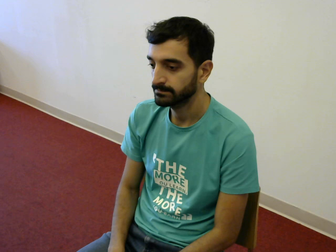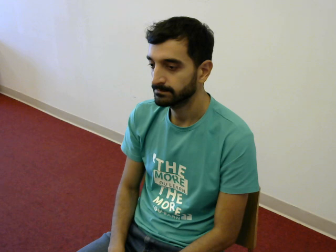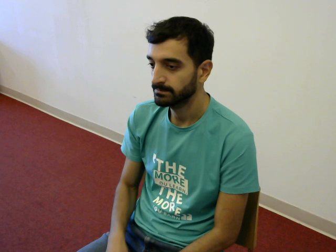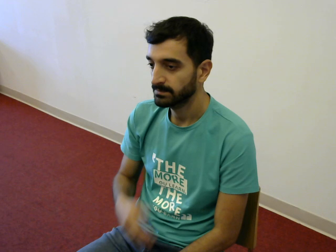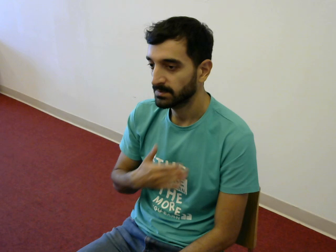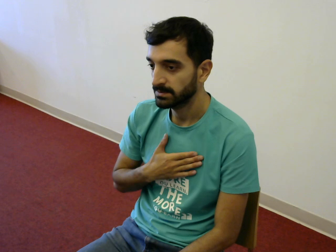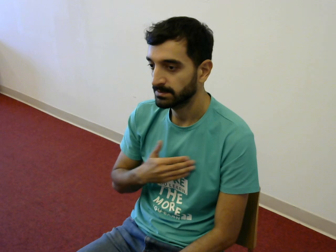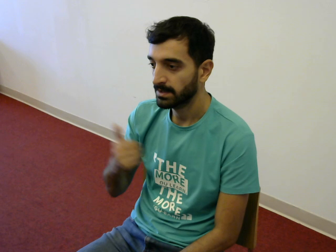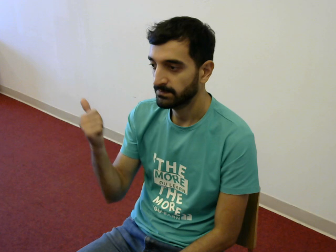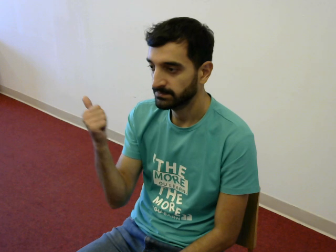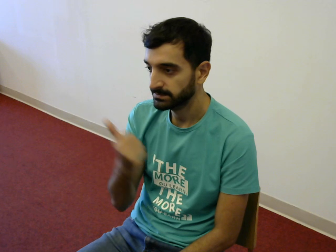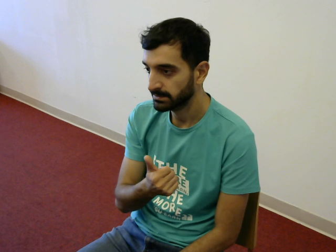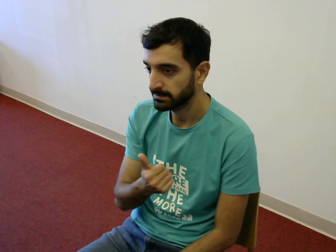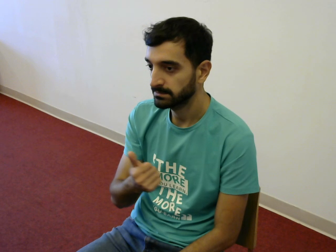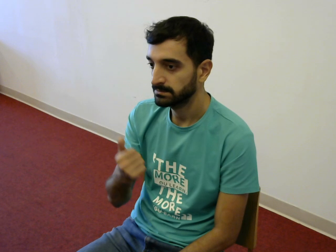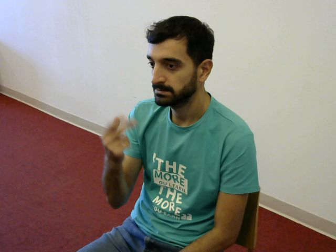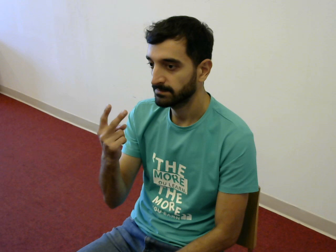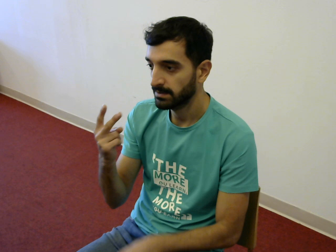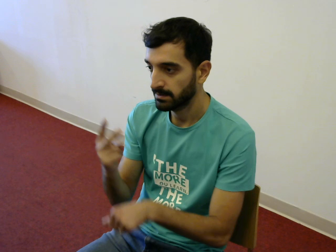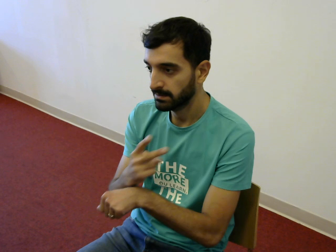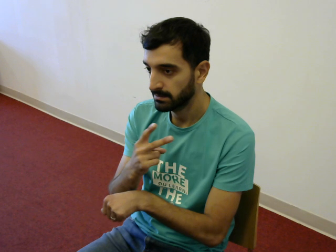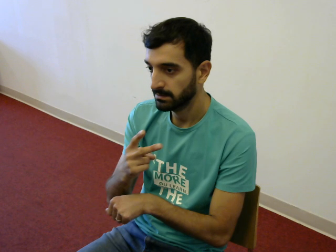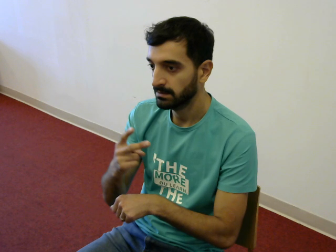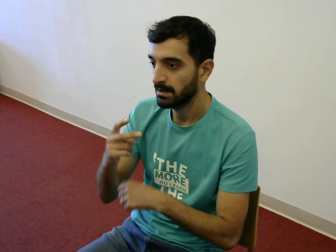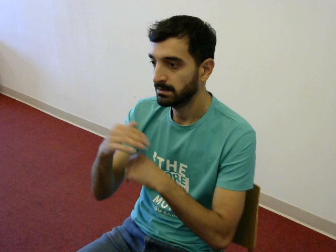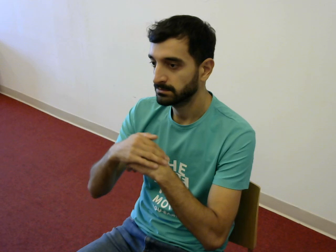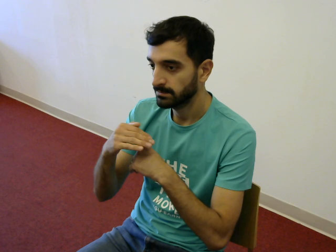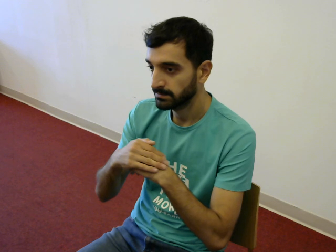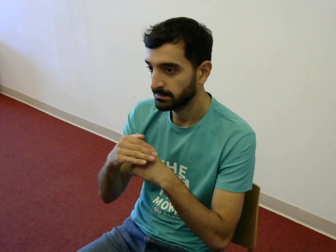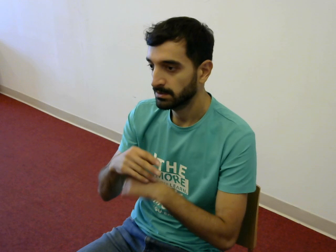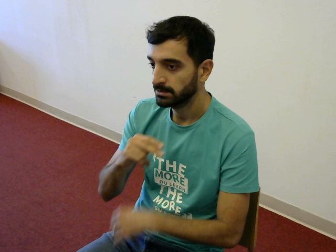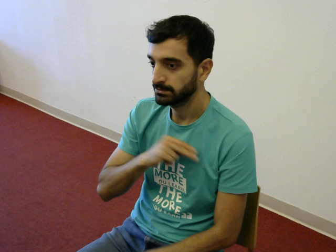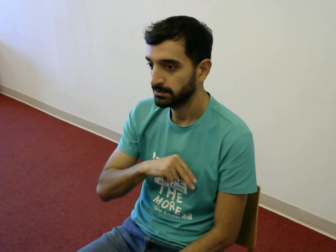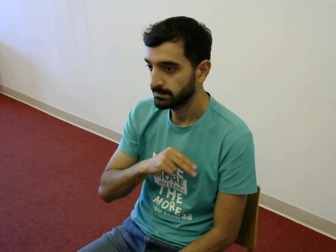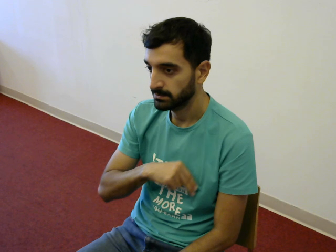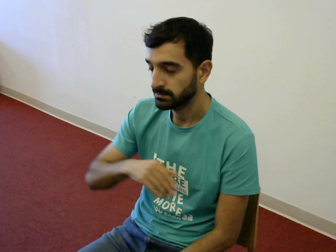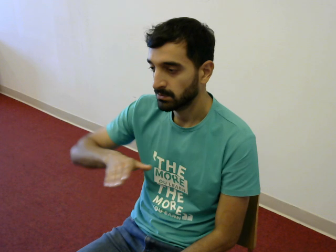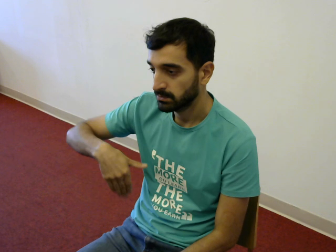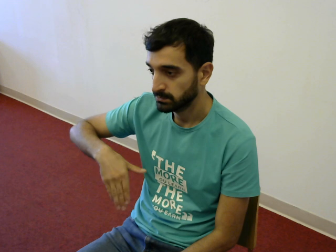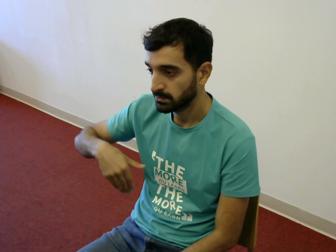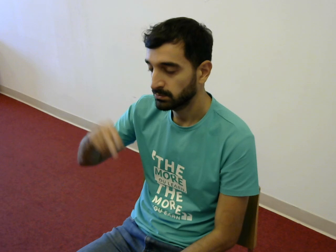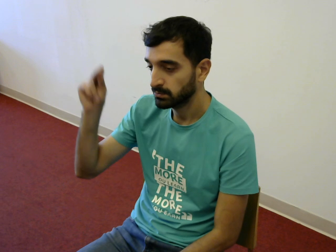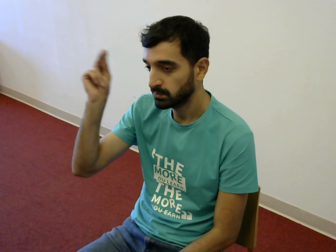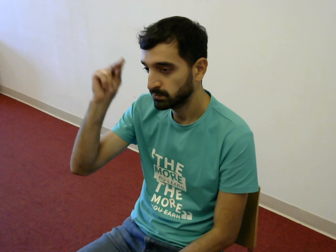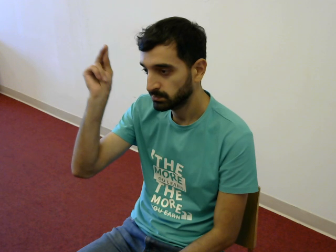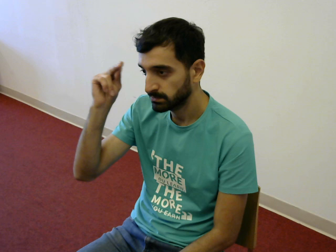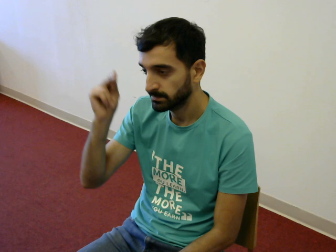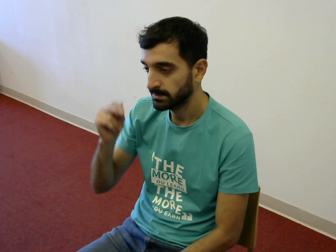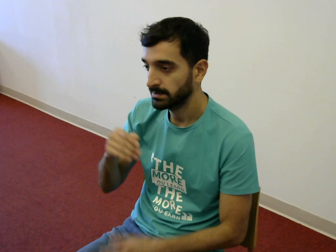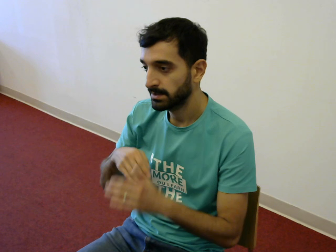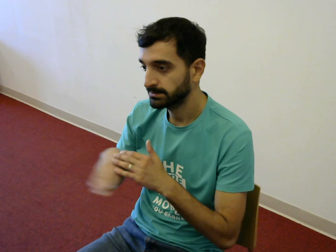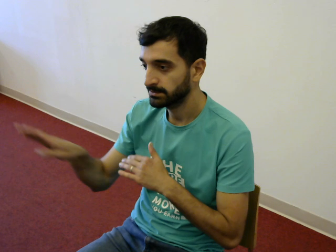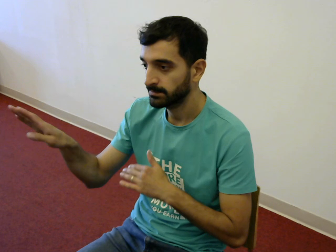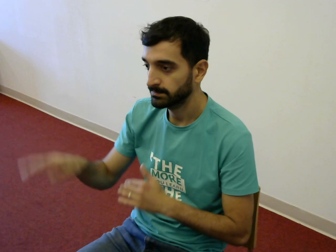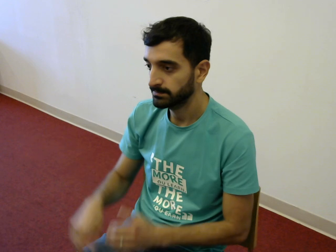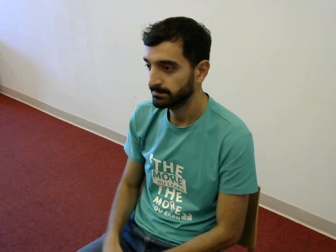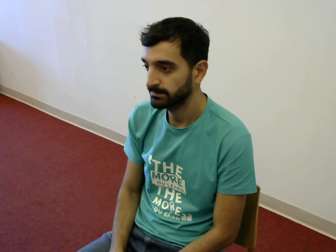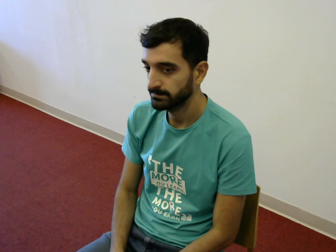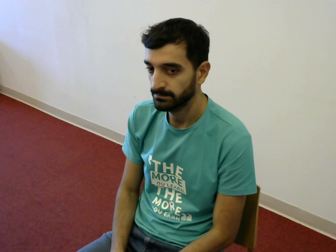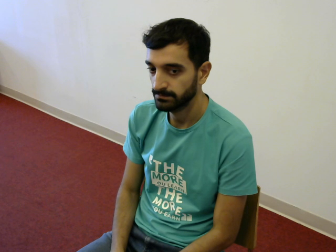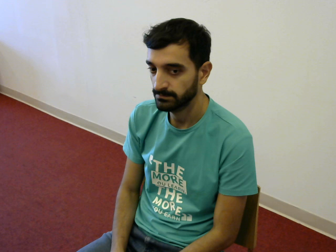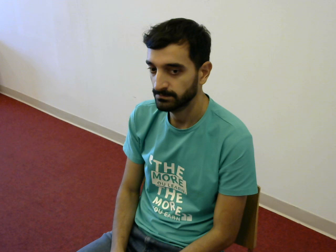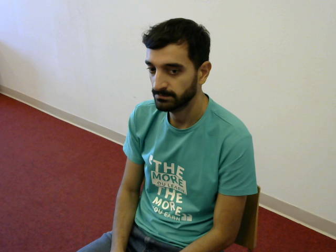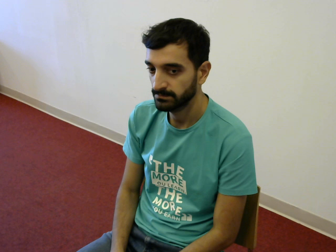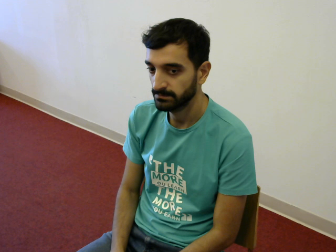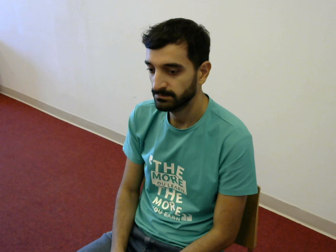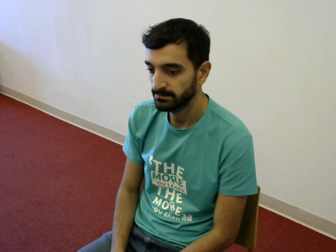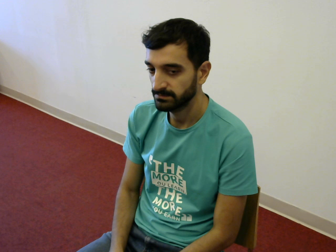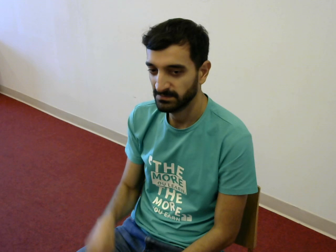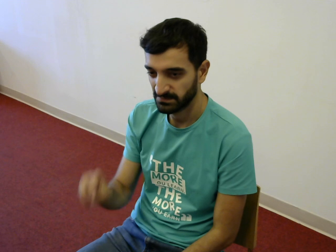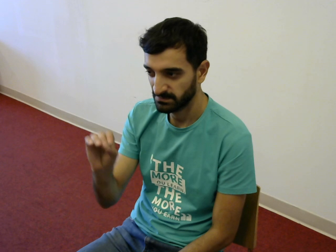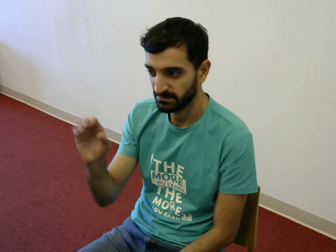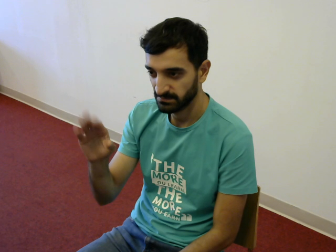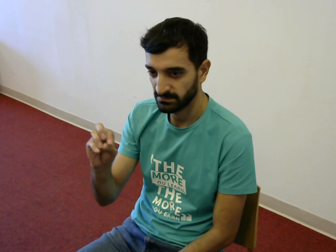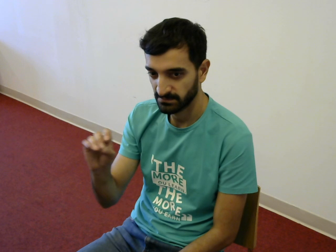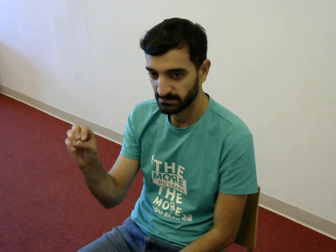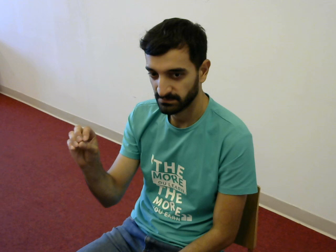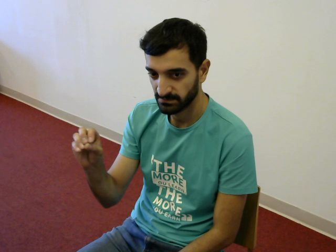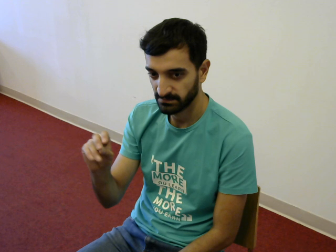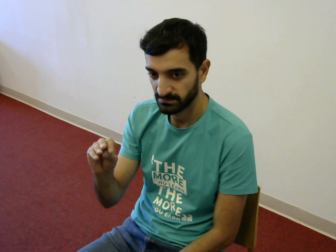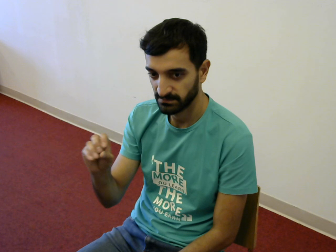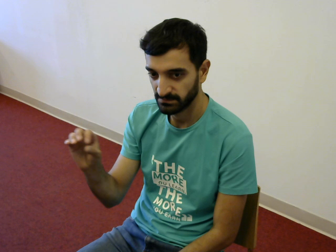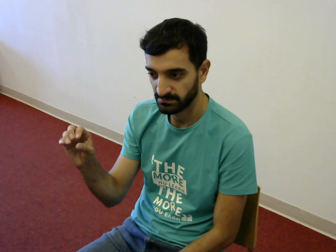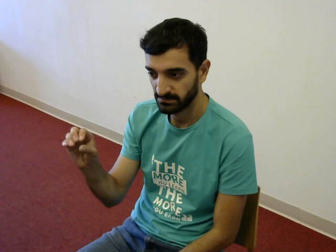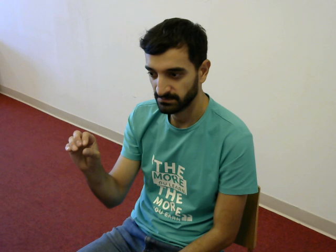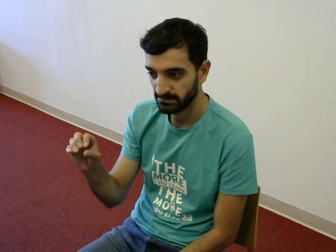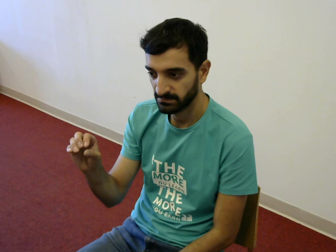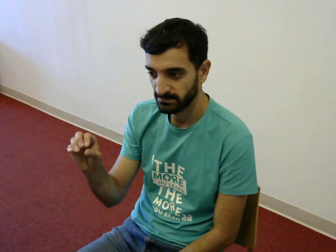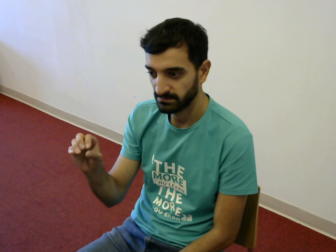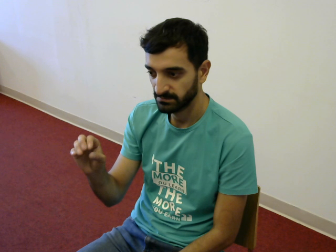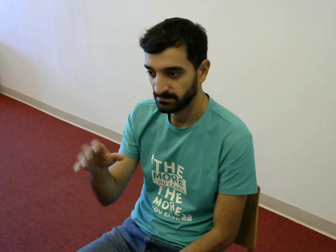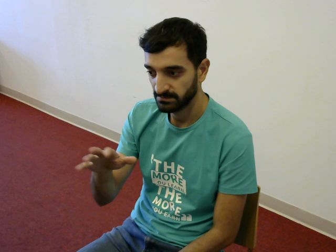Mən həftədə 2 dəfə axşam işdən sonra kursa gedirəm